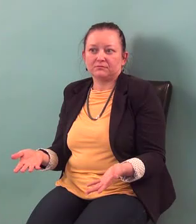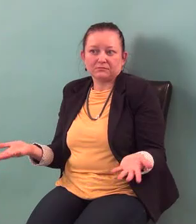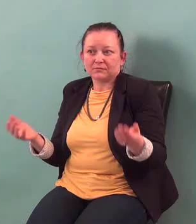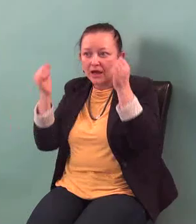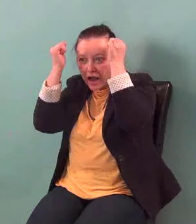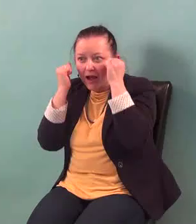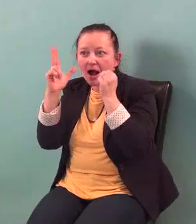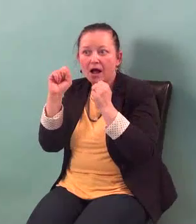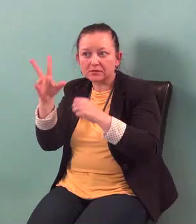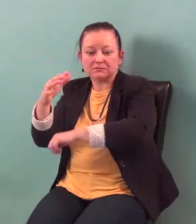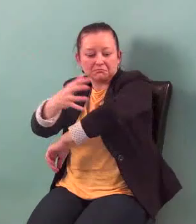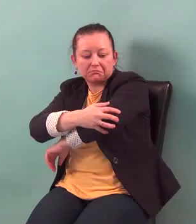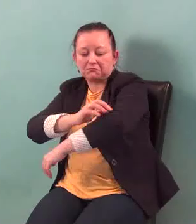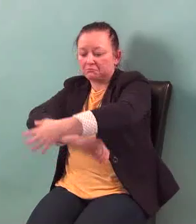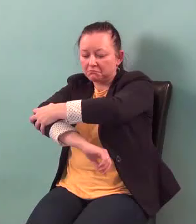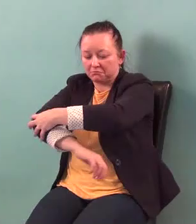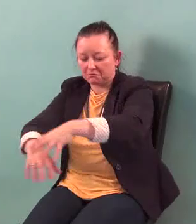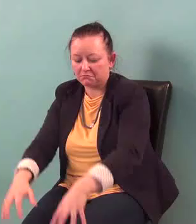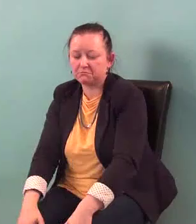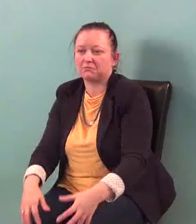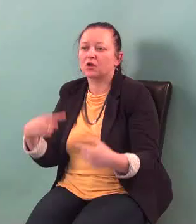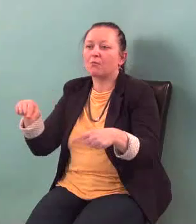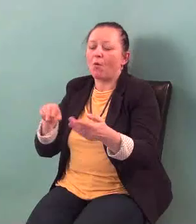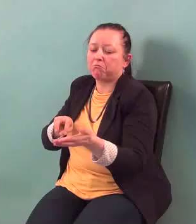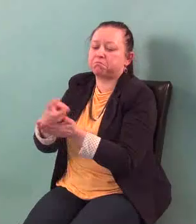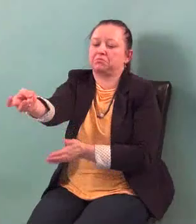Kask, ochraniacze na kolana i na łokcie, żeby później nie było ran przy wypadku.